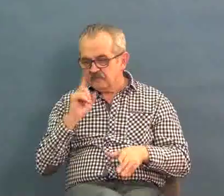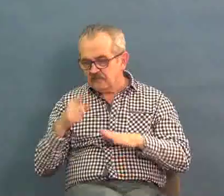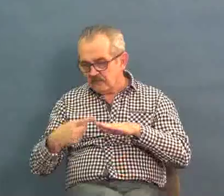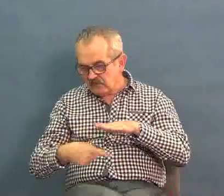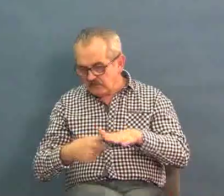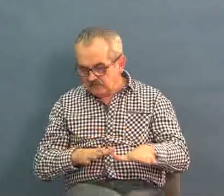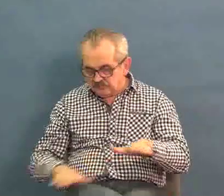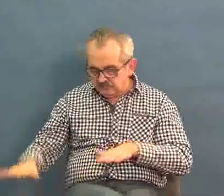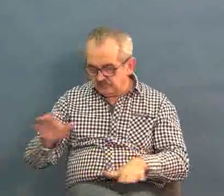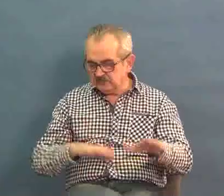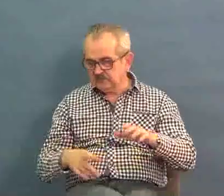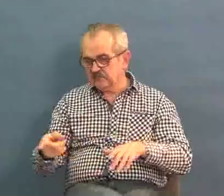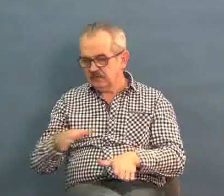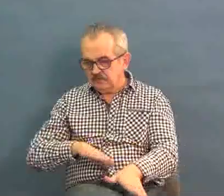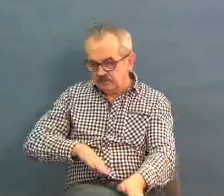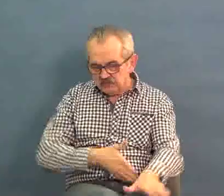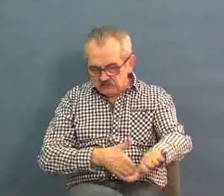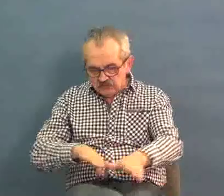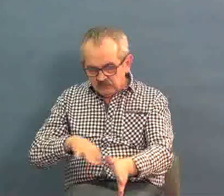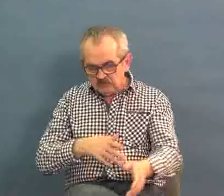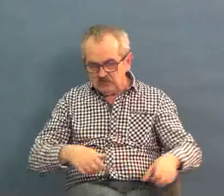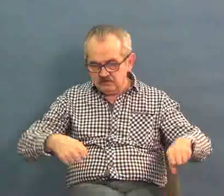Na czwartym obrazku chłopak jedzie na rolkach, a na piątym ktoś jeździ na deskorolce.